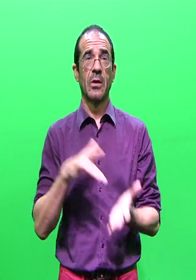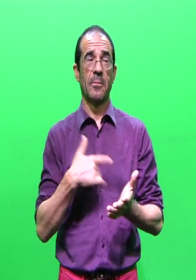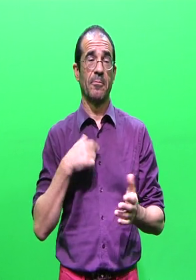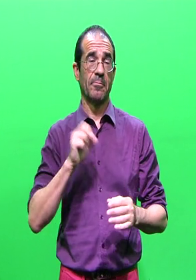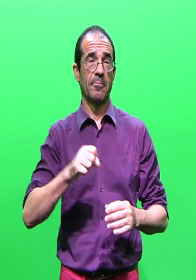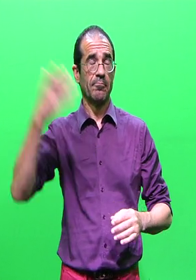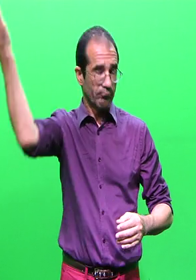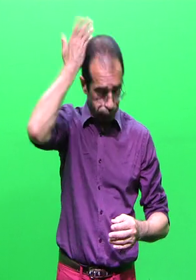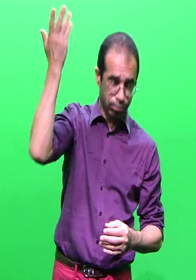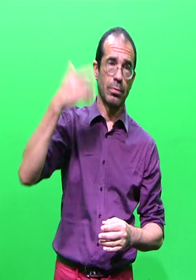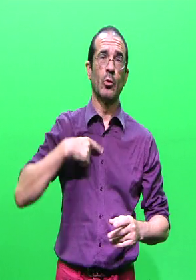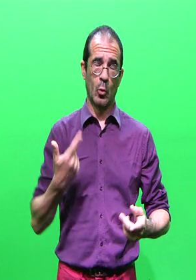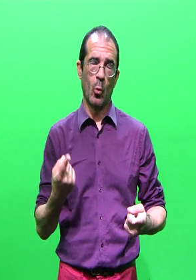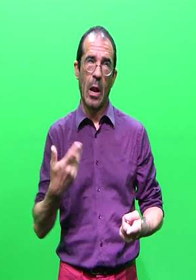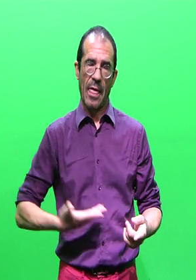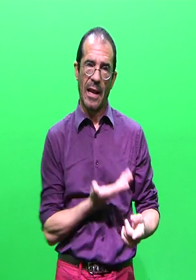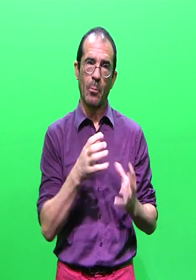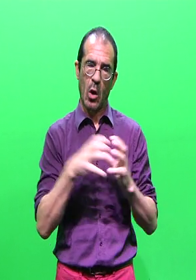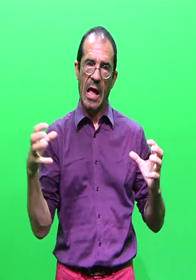Estava caminant i vaig rebre un cop al cap, ha sigut un accident molt greu.